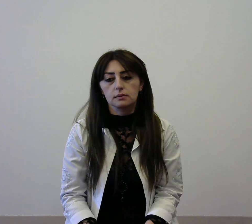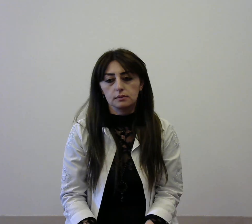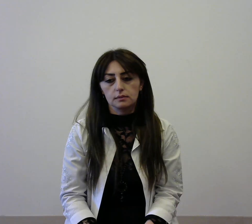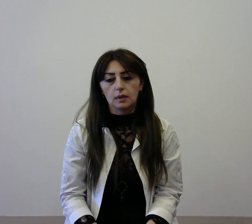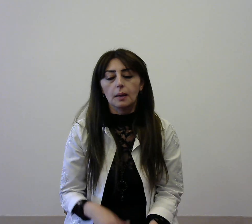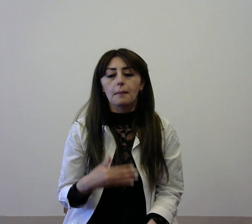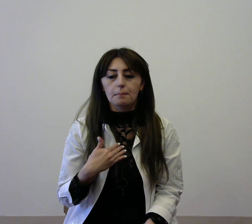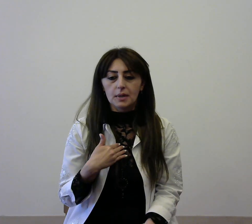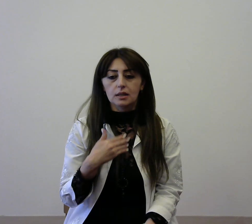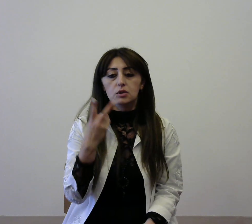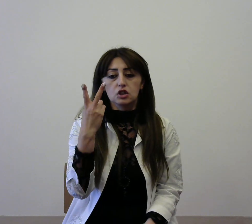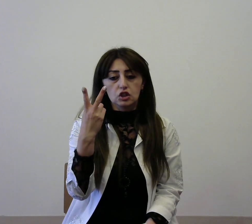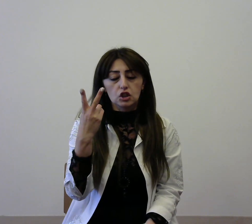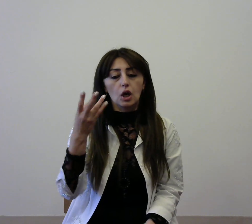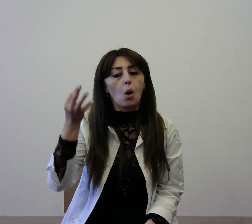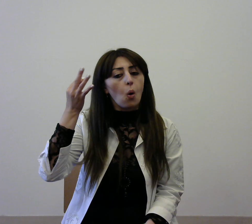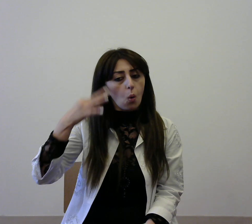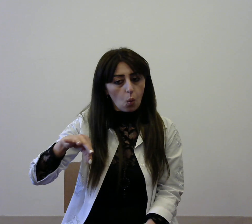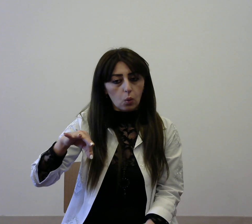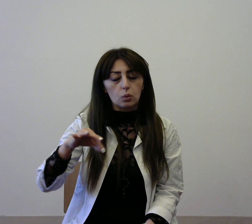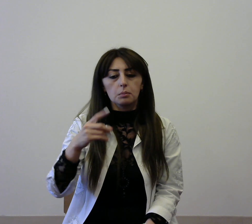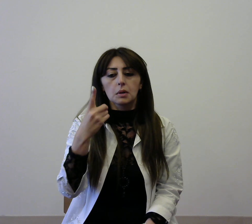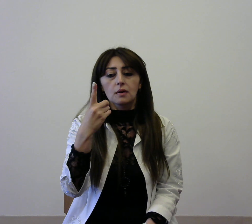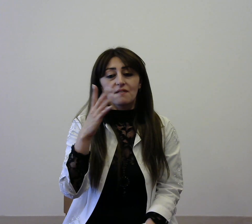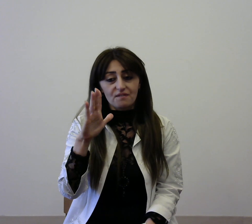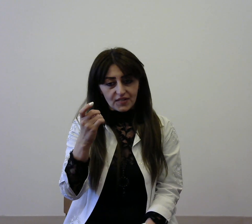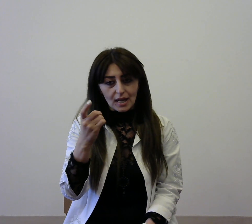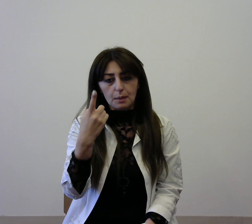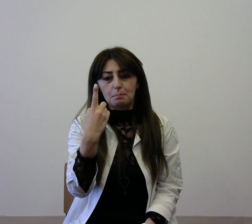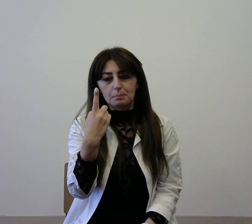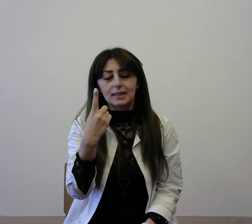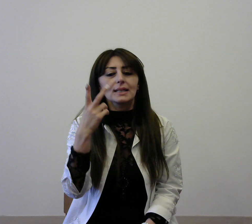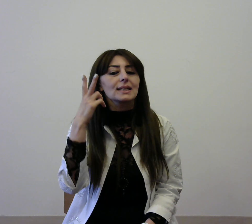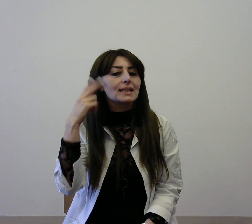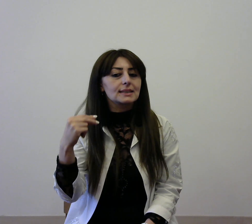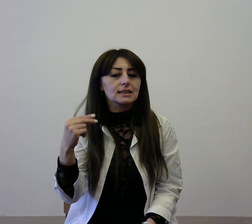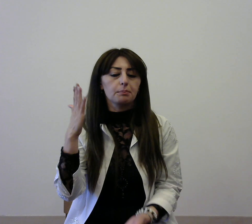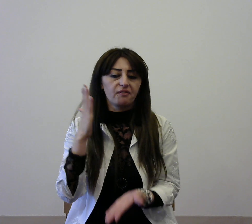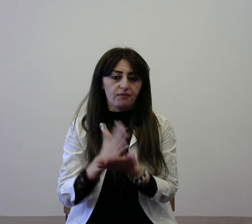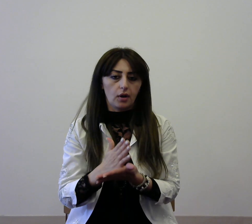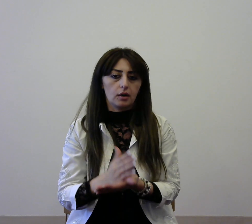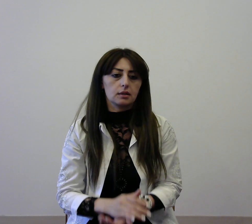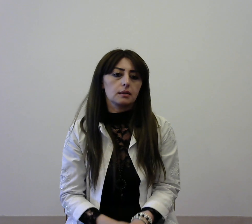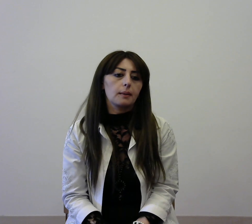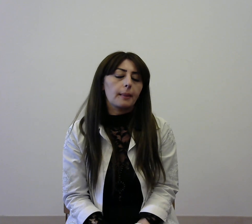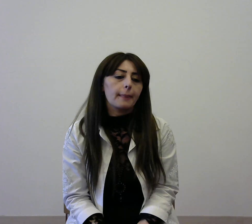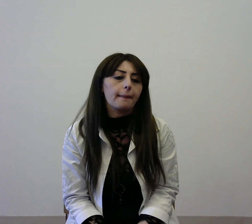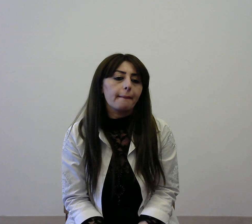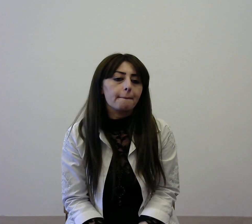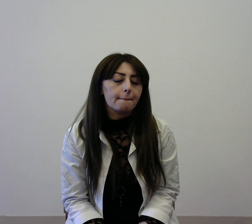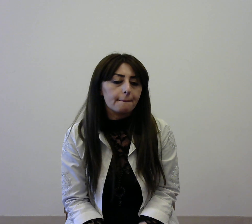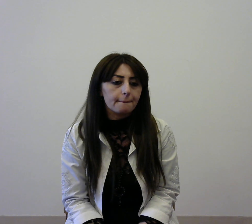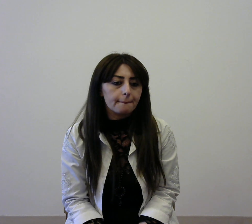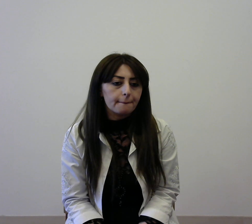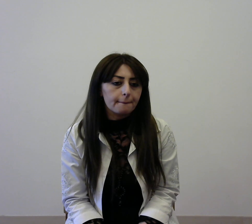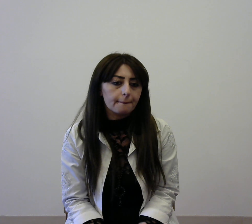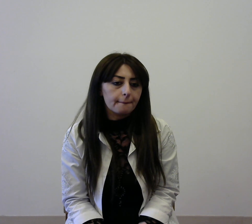Mənim 2 oğlum və 1 qızım var